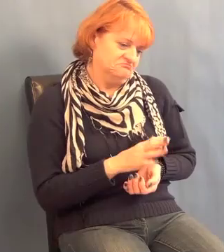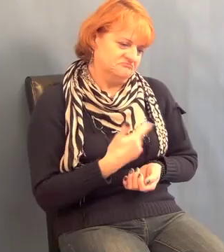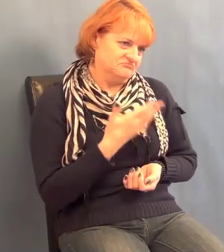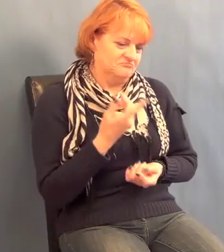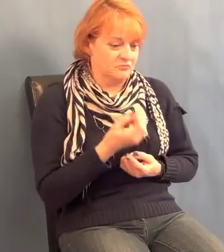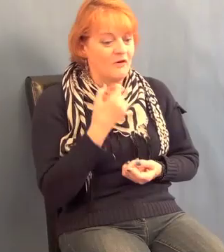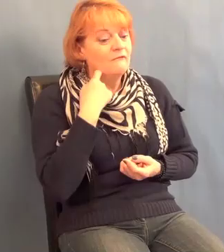Ciekawe, ja nie wiedziałam.